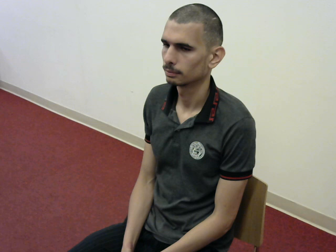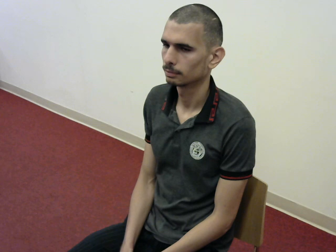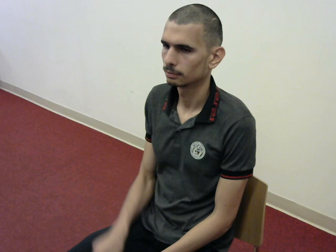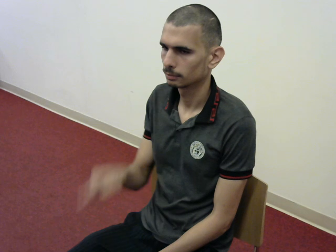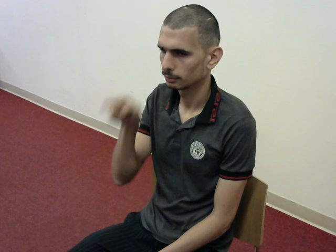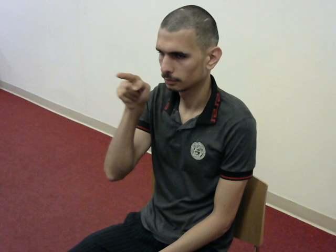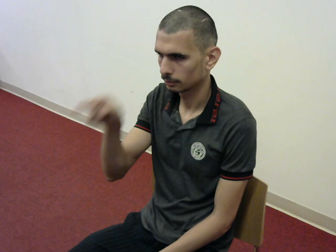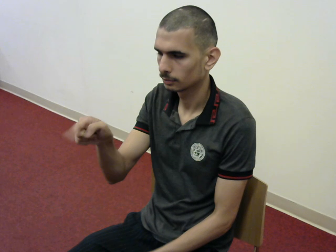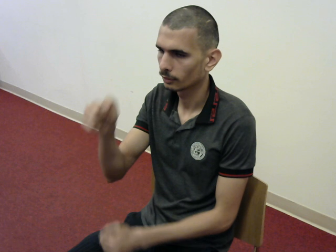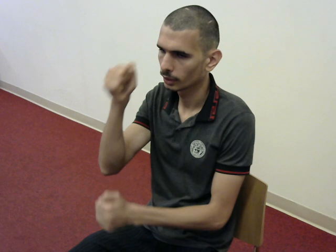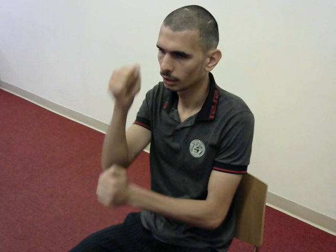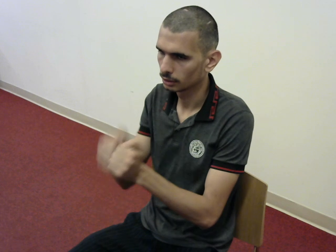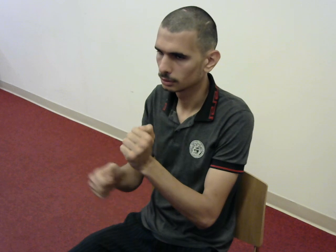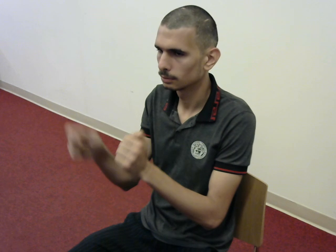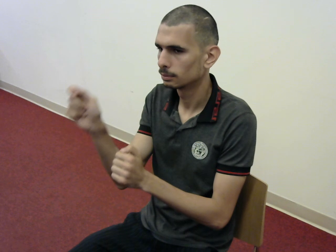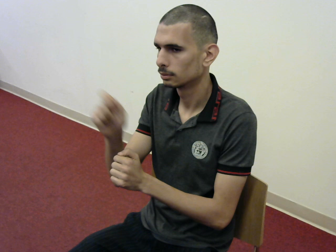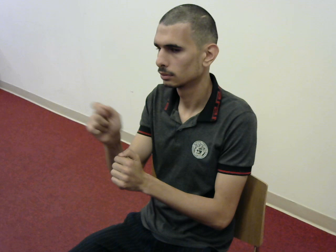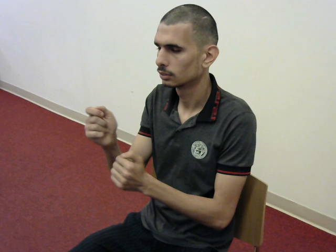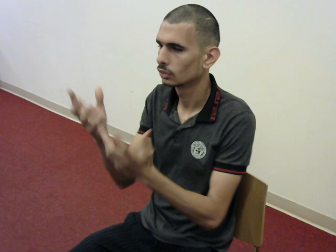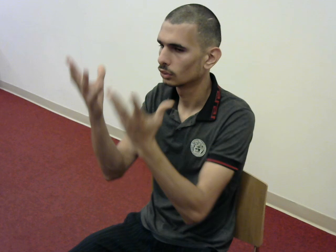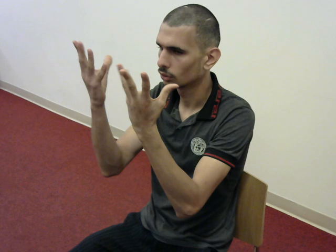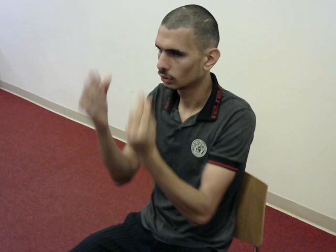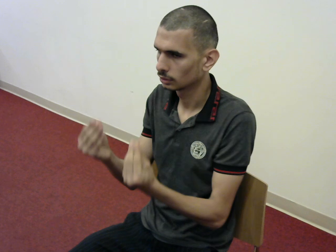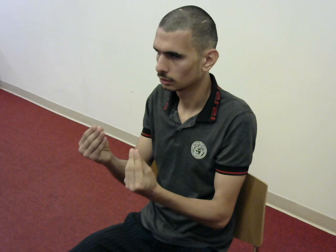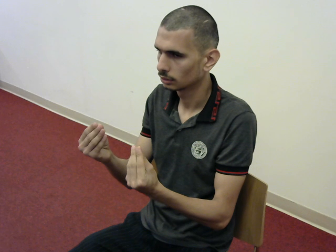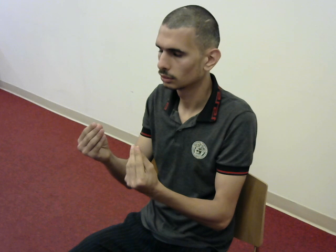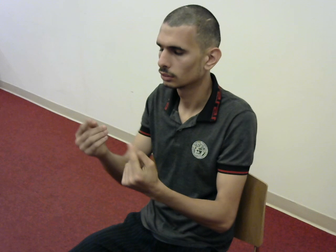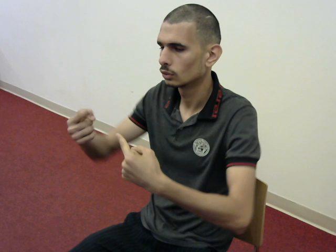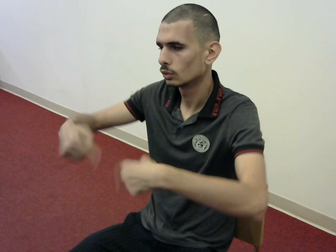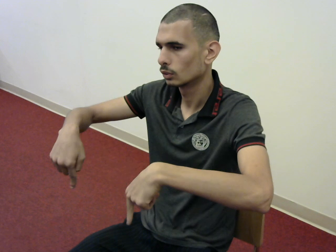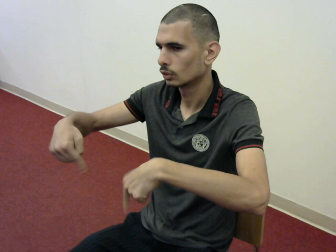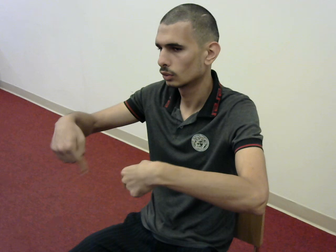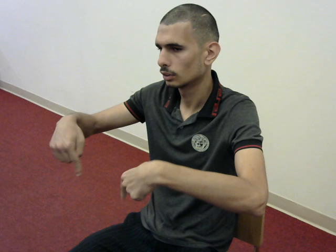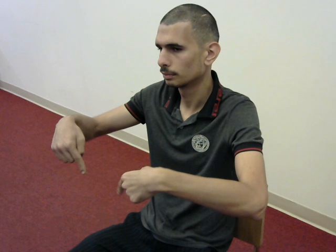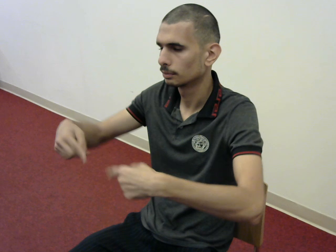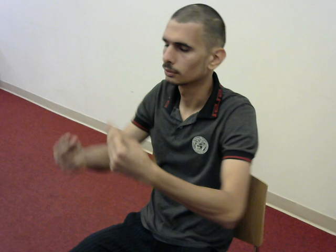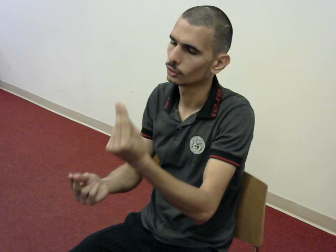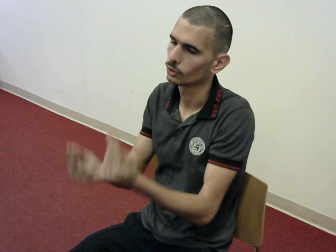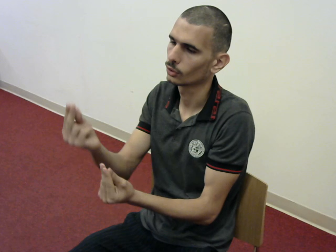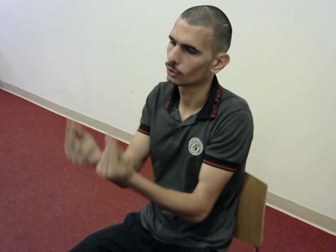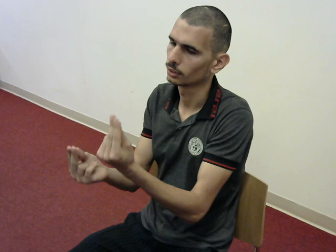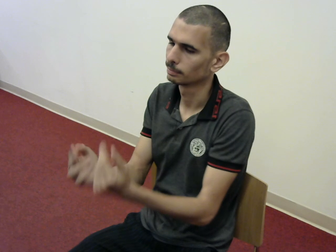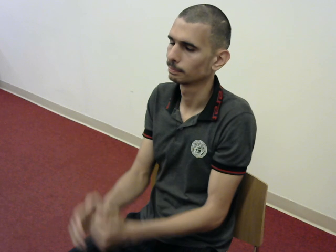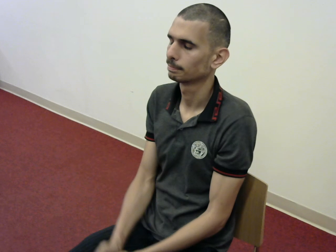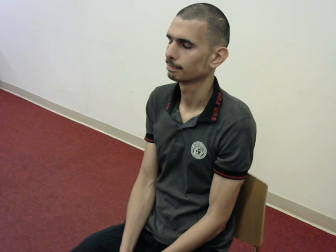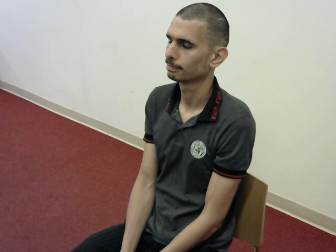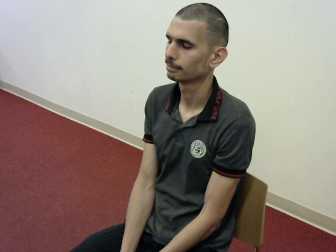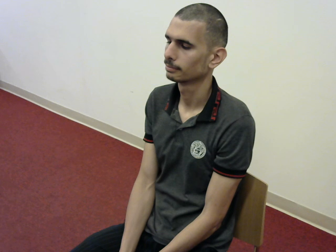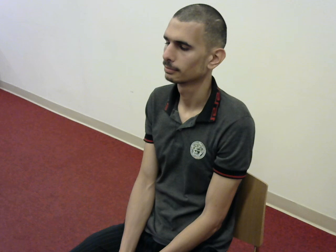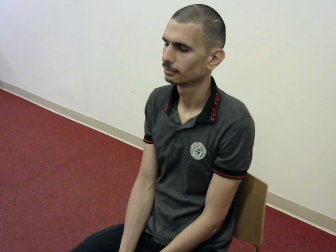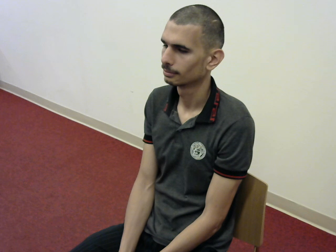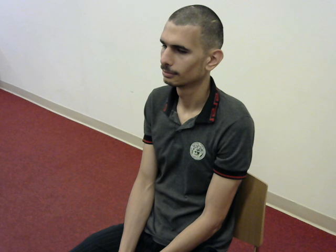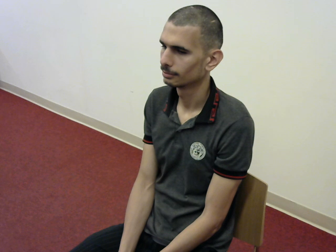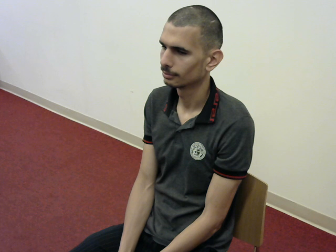Biz hər bazar günü futbol oynayırıq